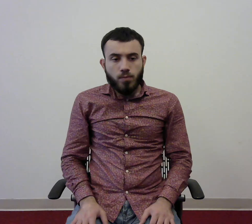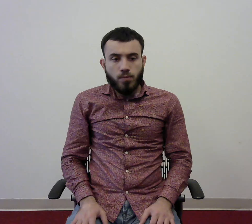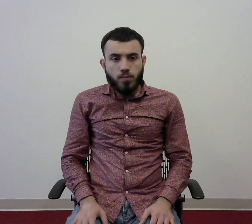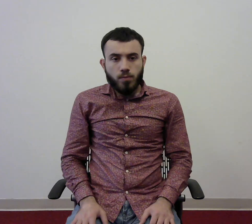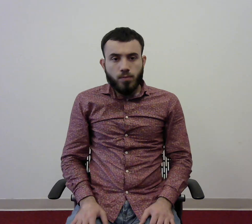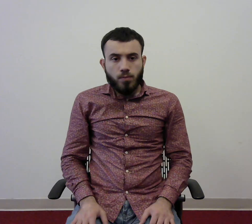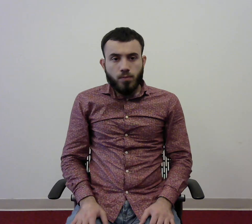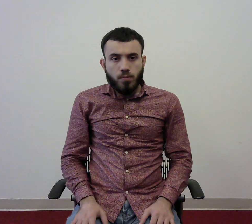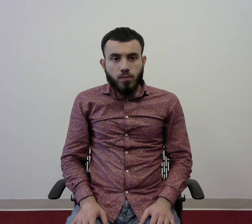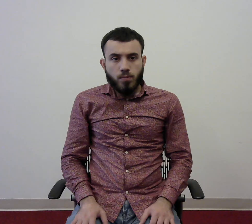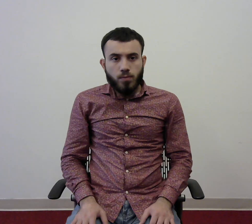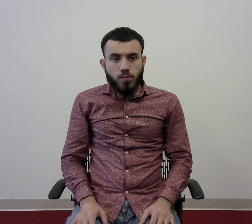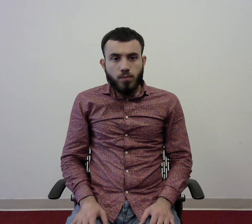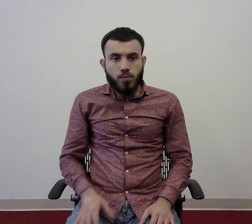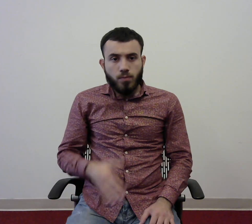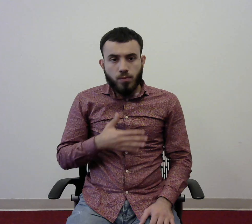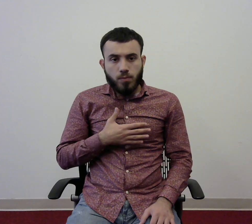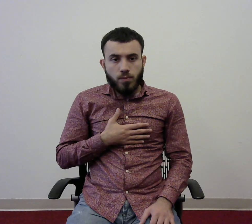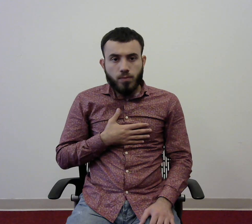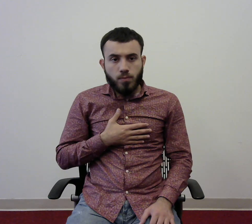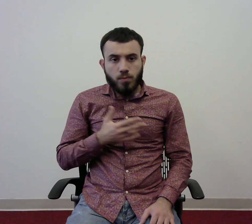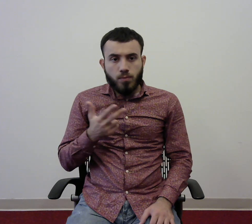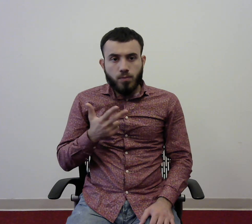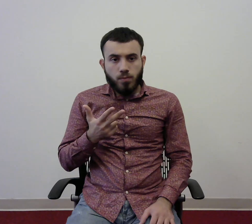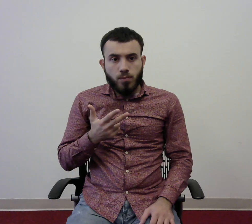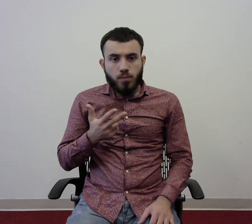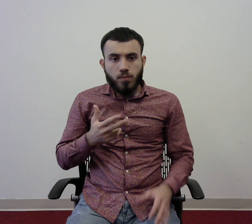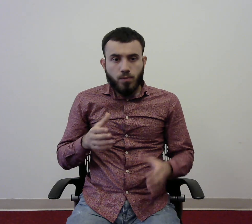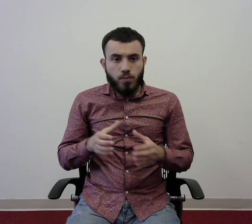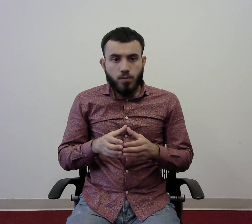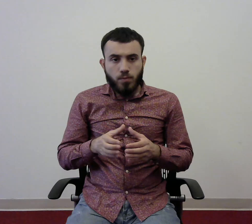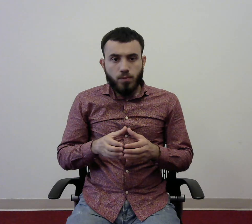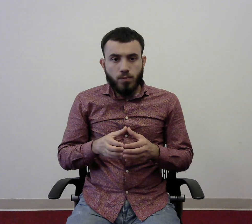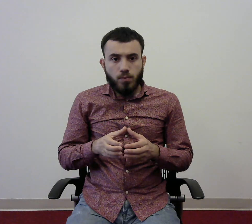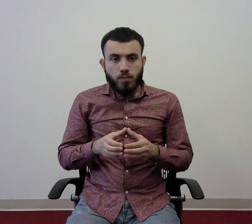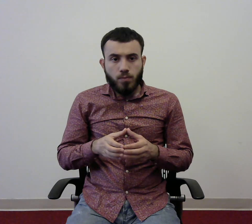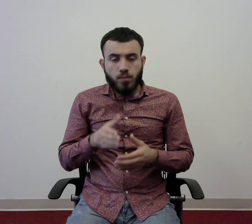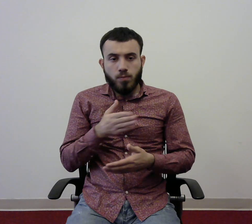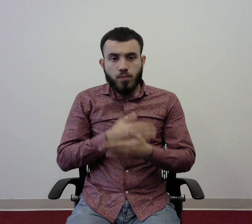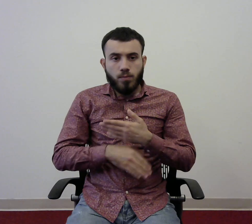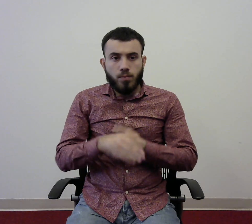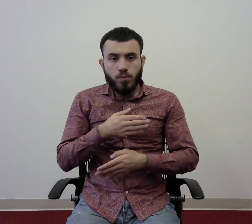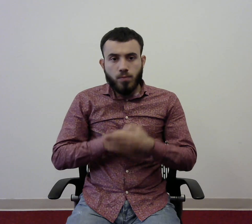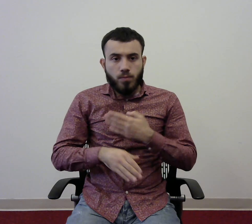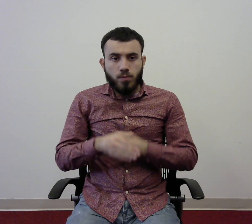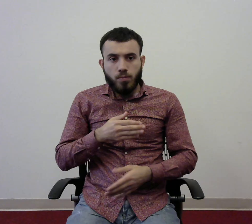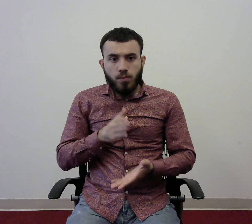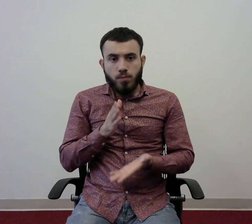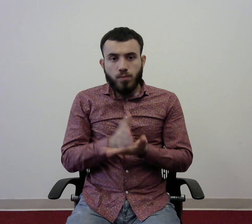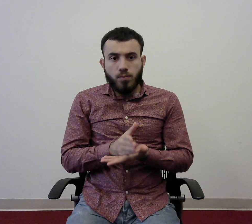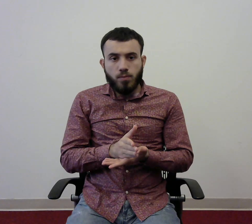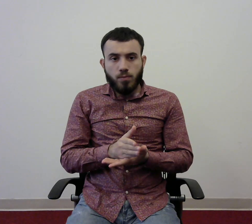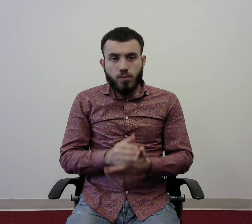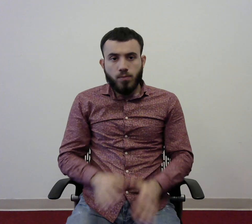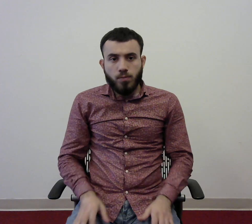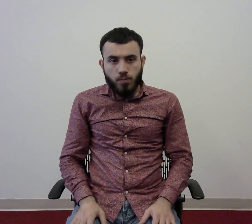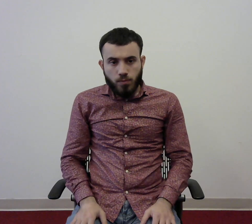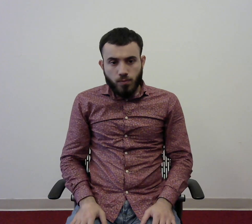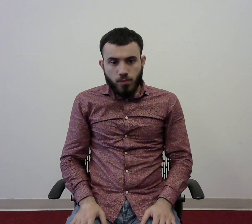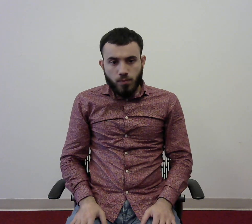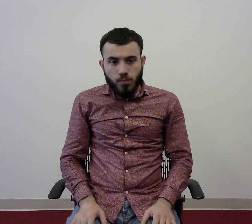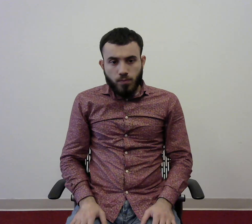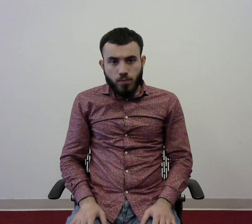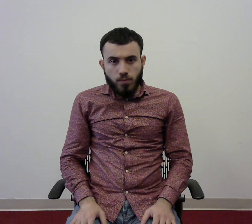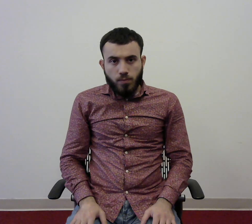Mənim üçünücü dərəcə əlilliyim var